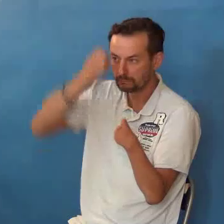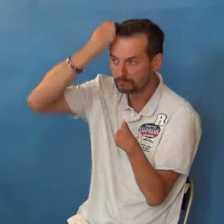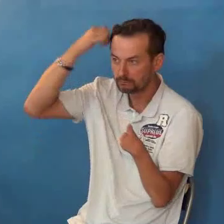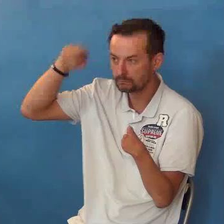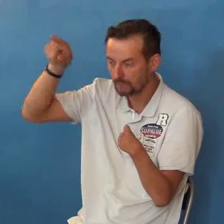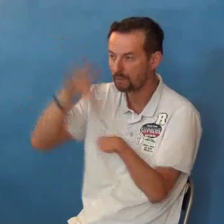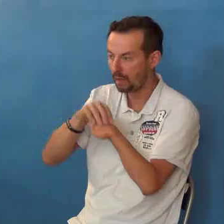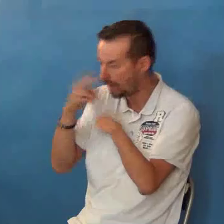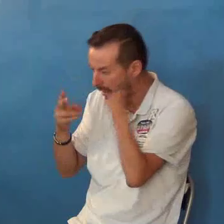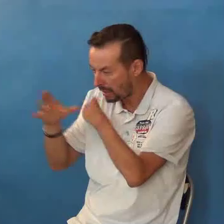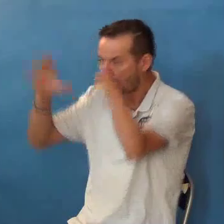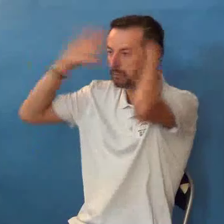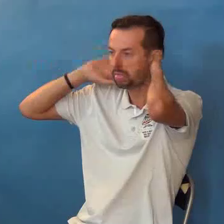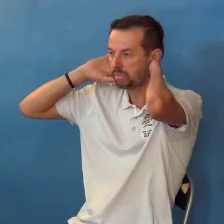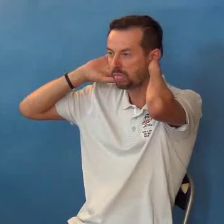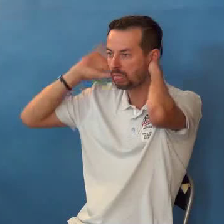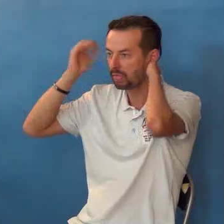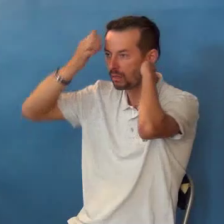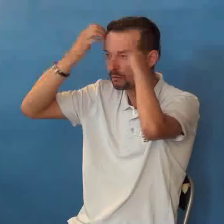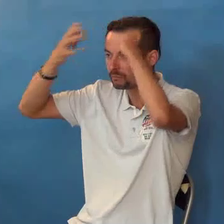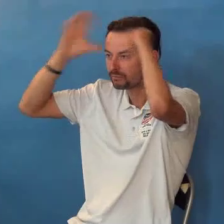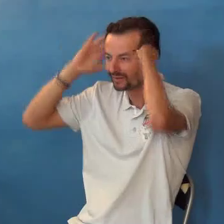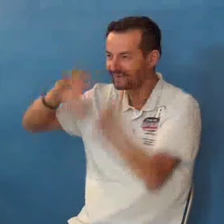Pies szuka i wkłada głowę do słoika.